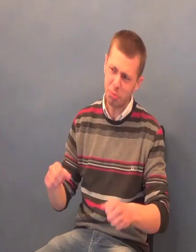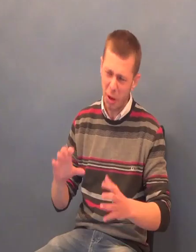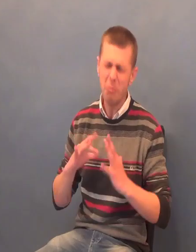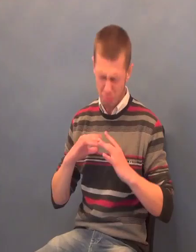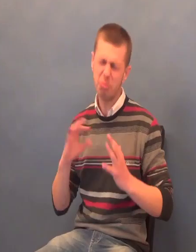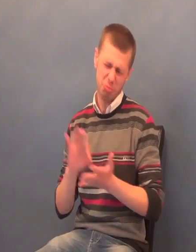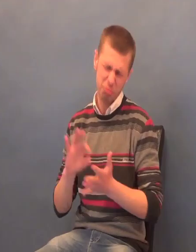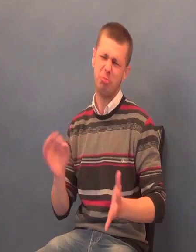Akurat jest wolne.